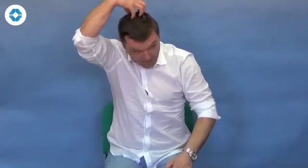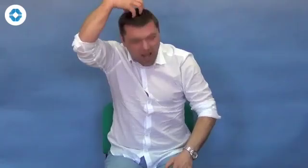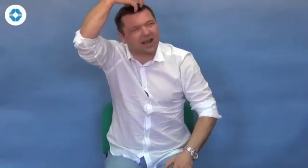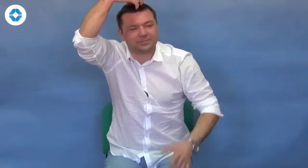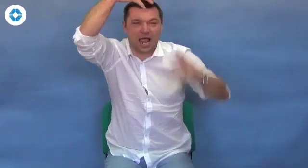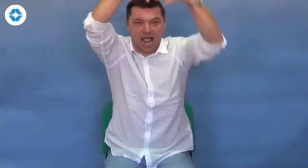Potem zmienił na duży owoc.